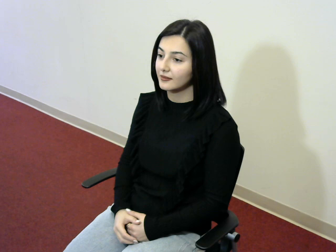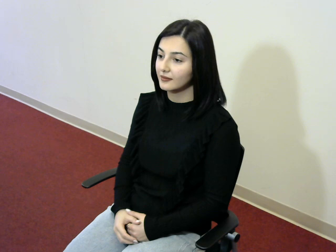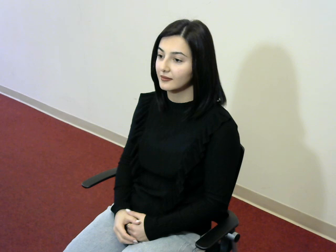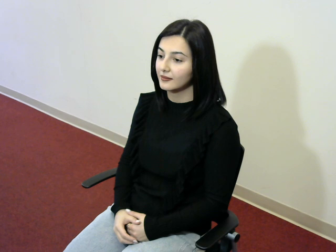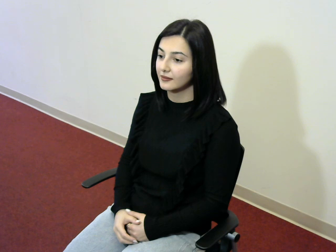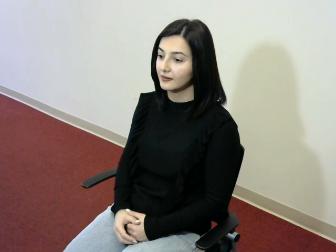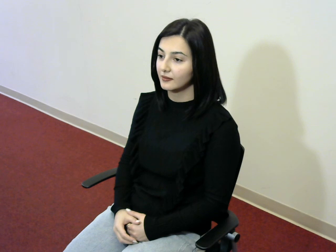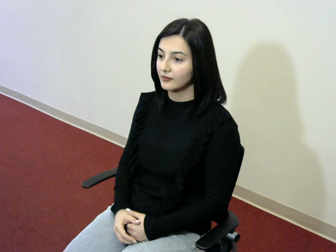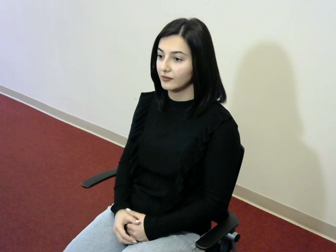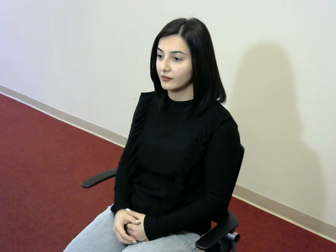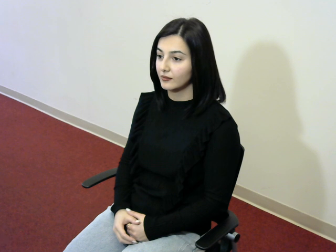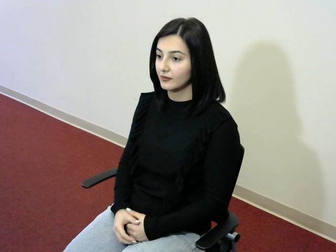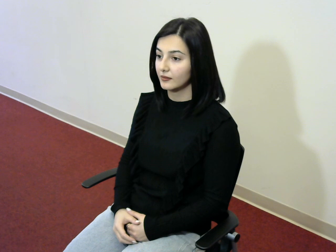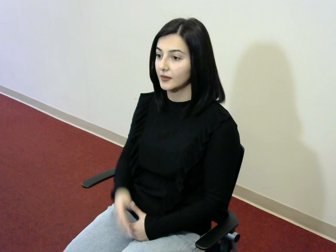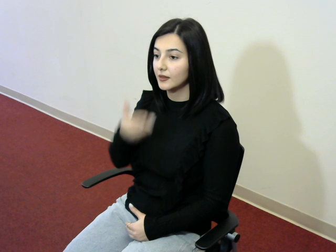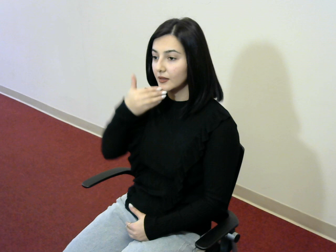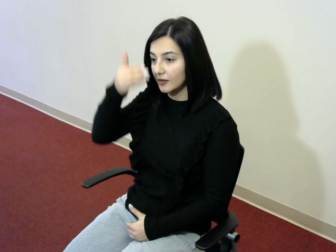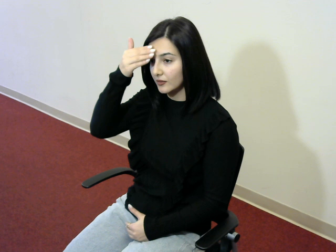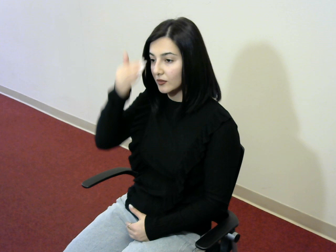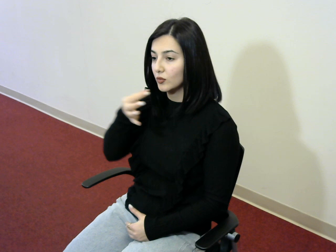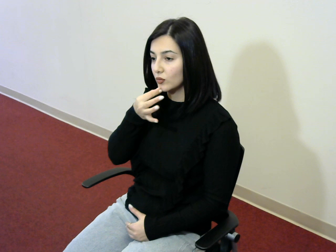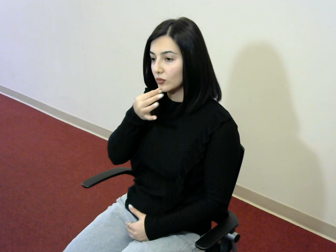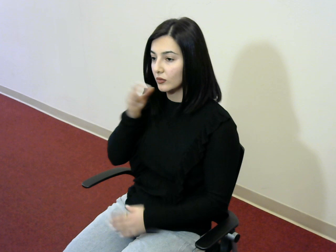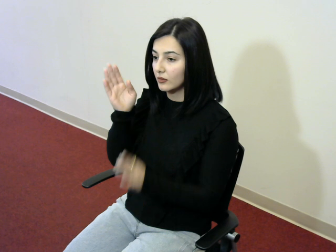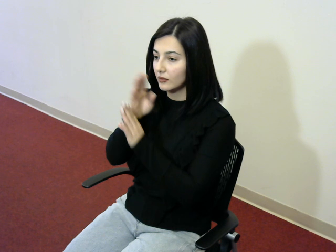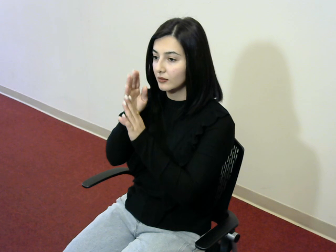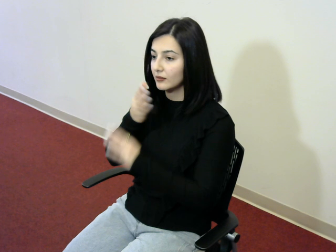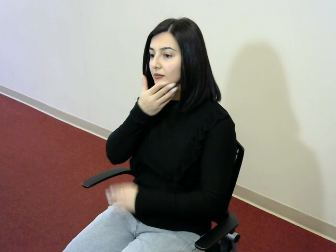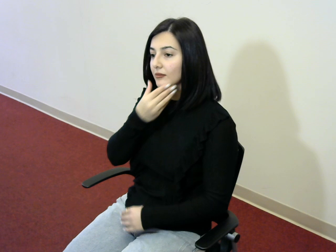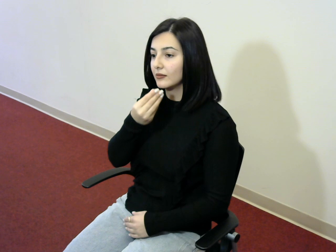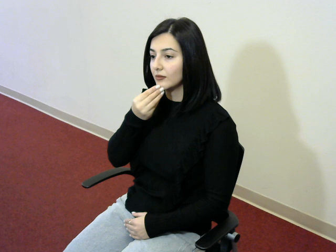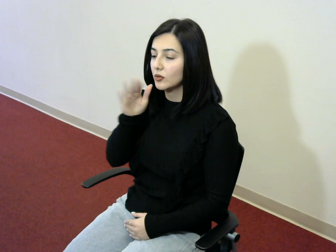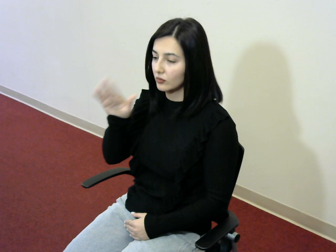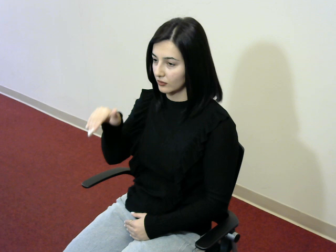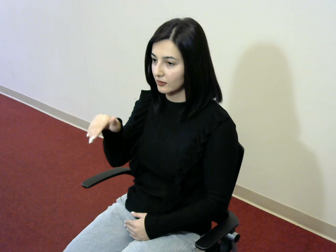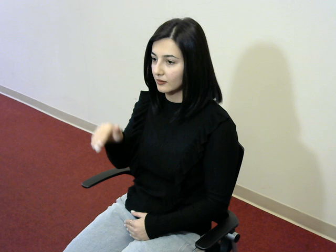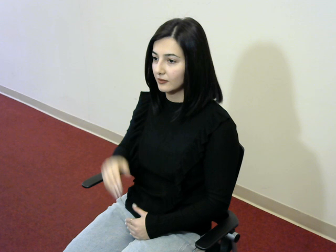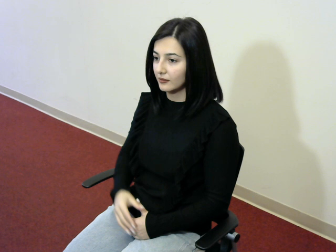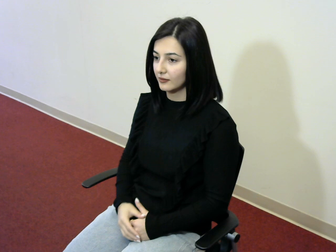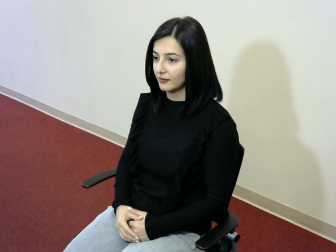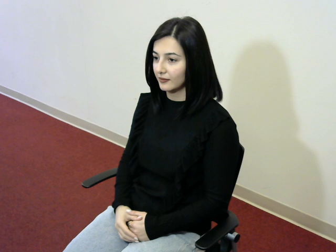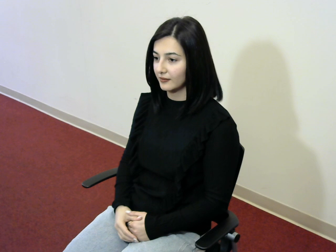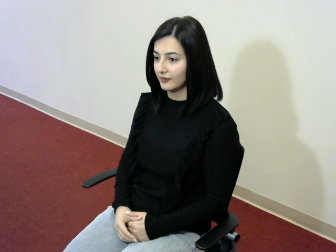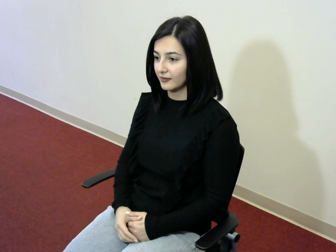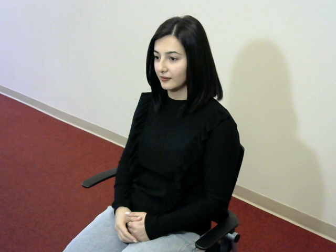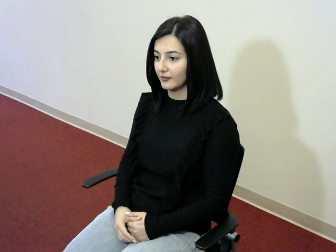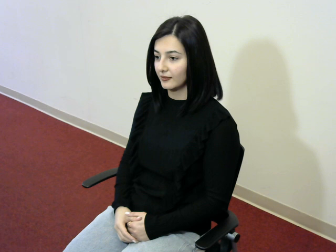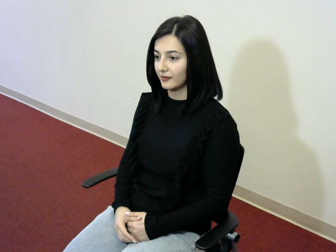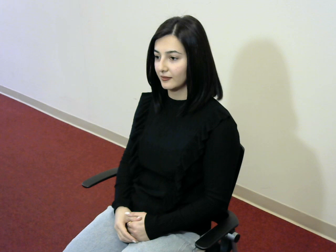Yazda havalar qəşəng olur